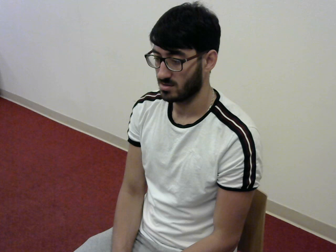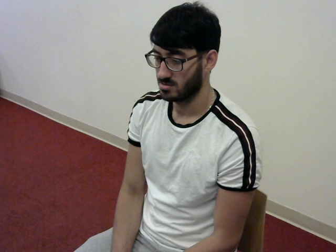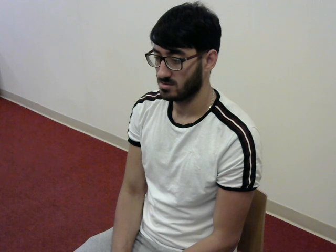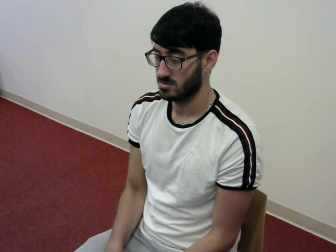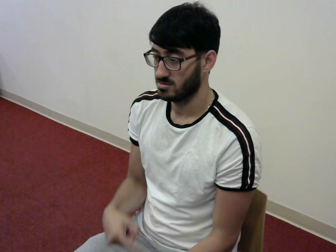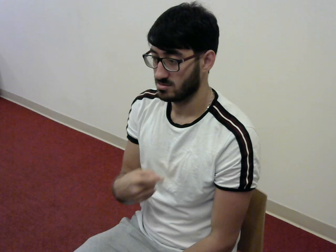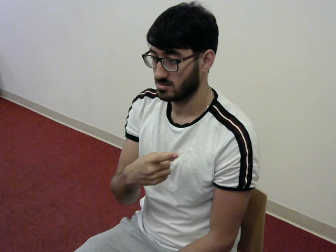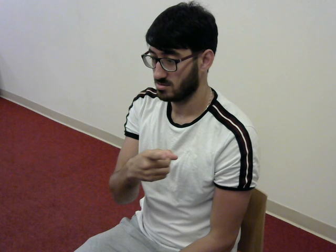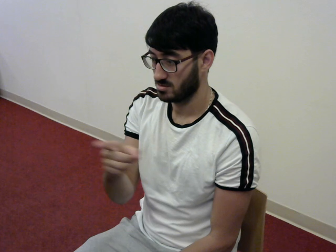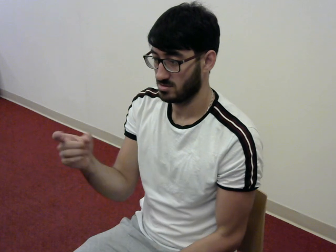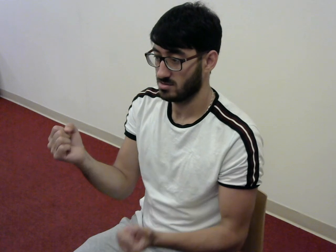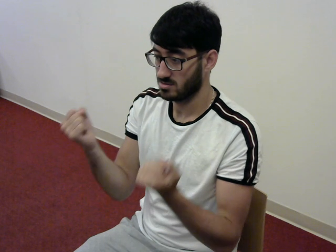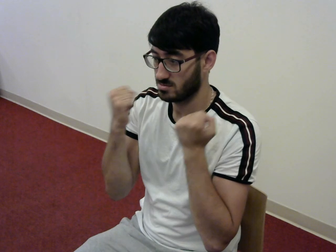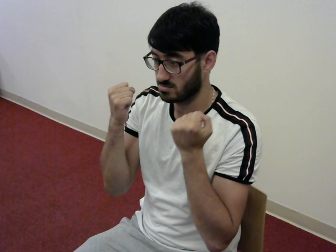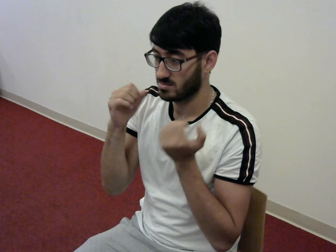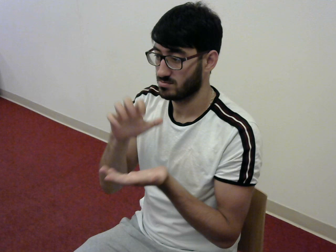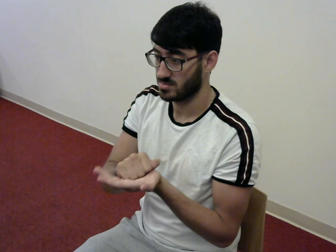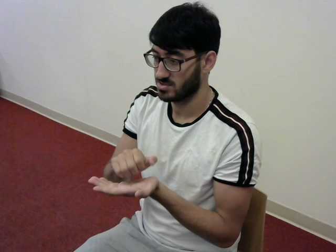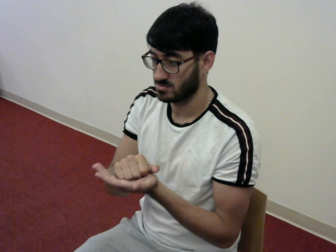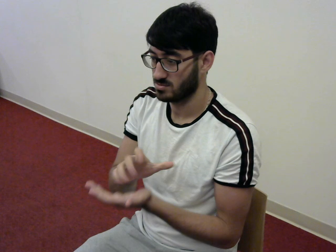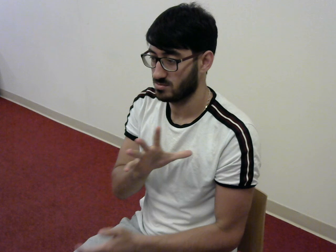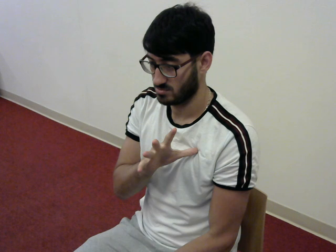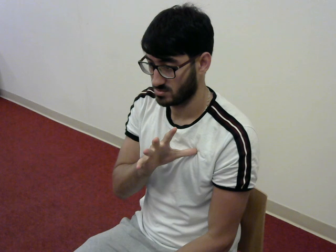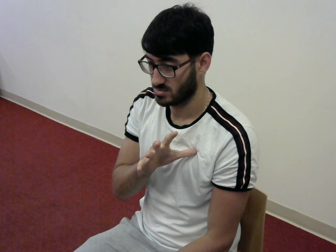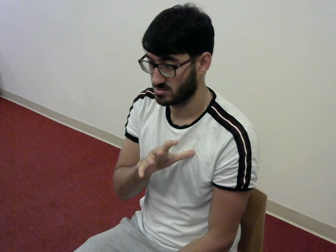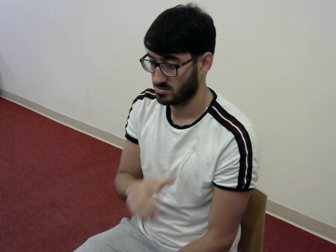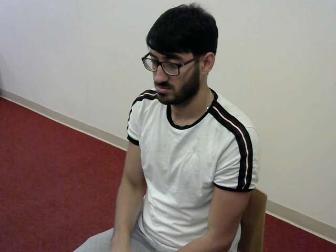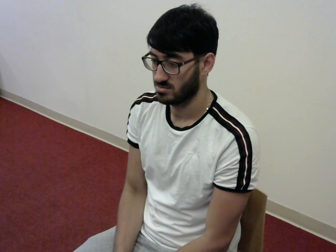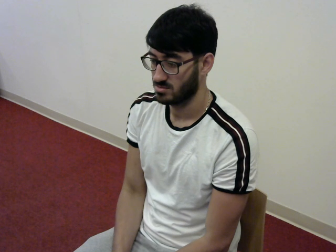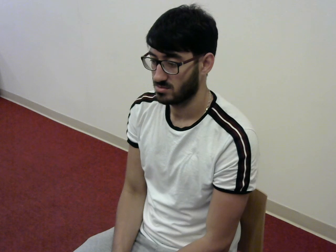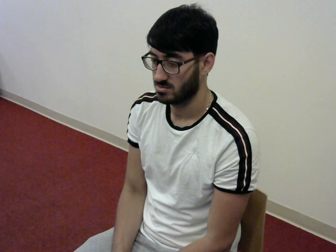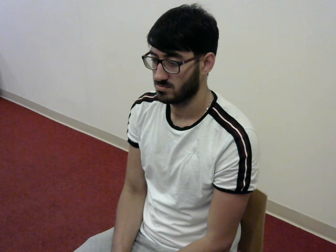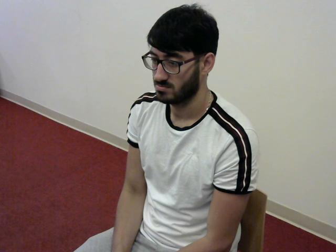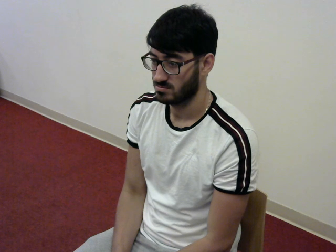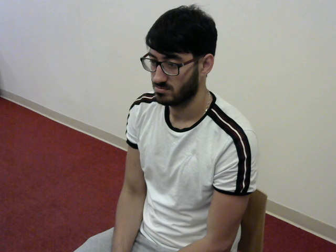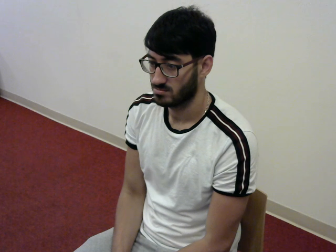Siz idmanla məşğul olursunuzmu?